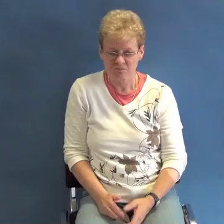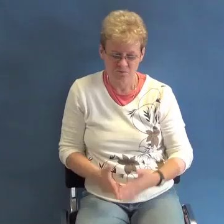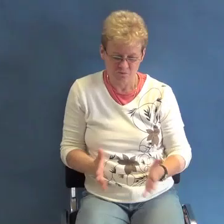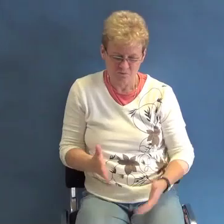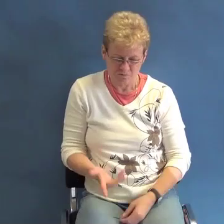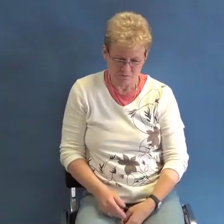Na ulicy...